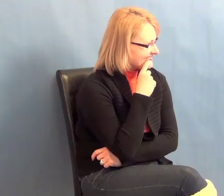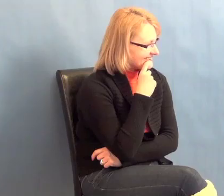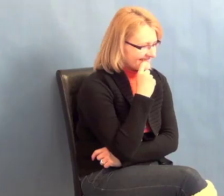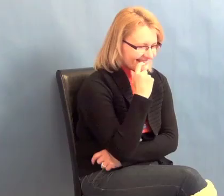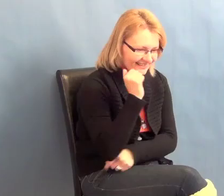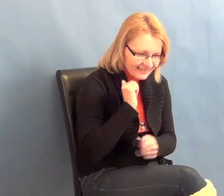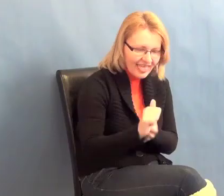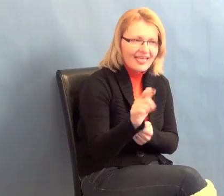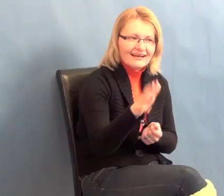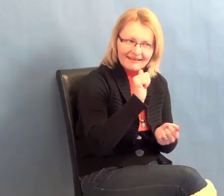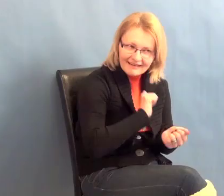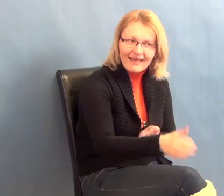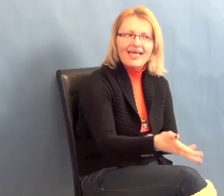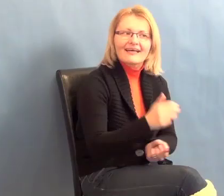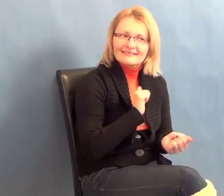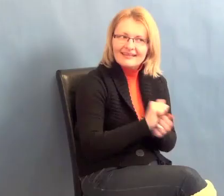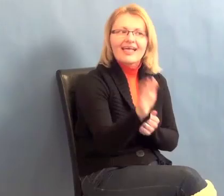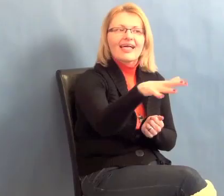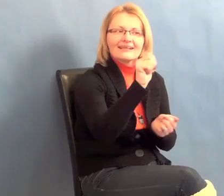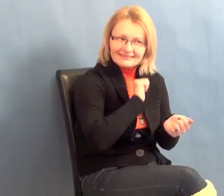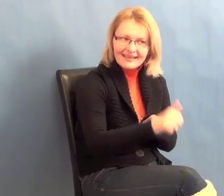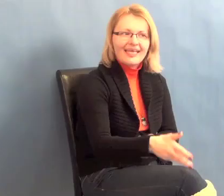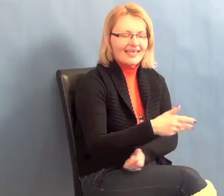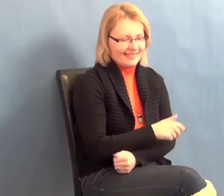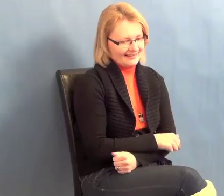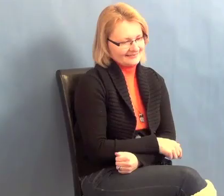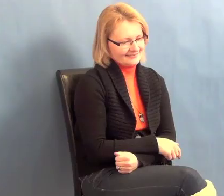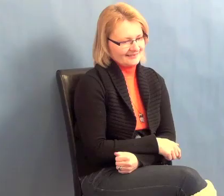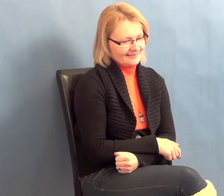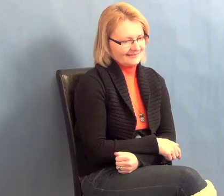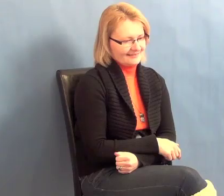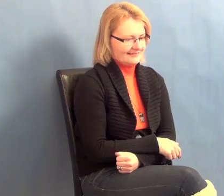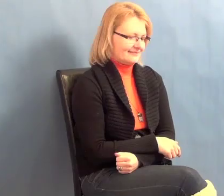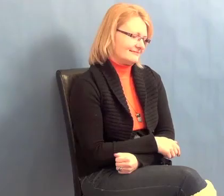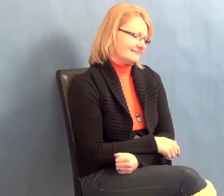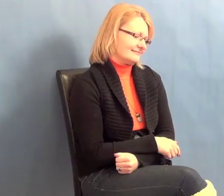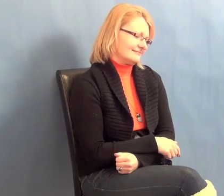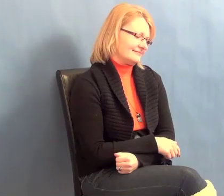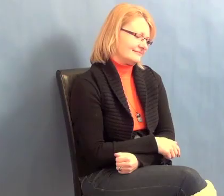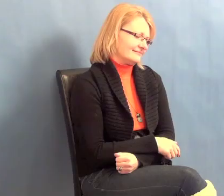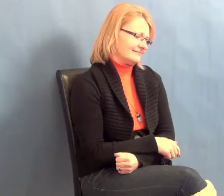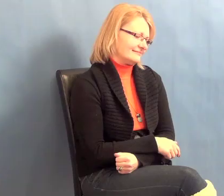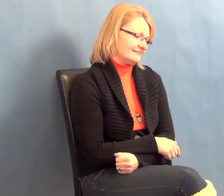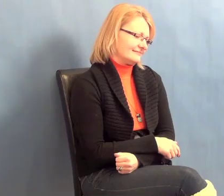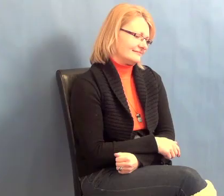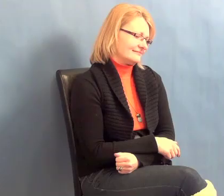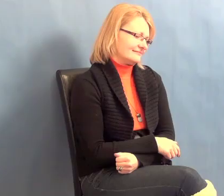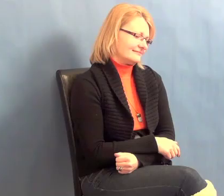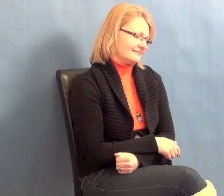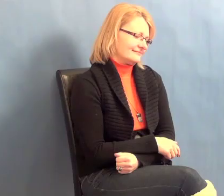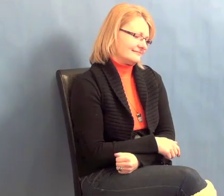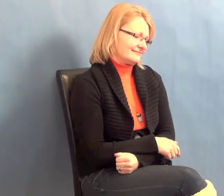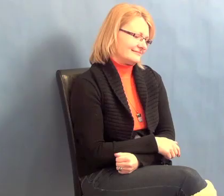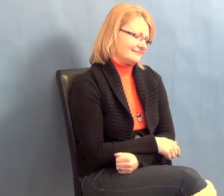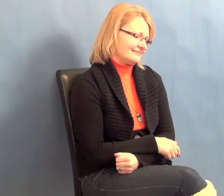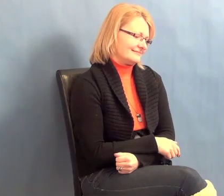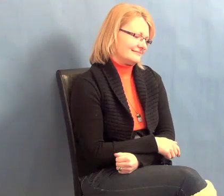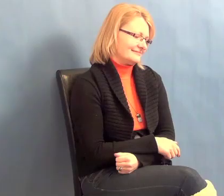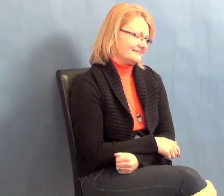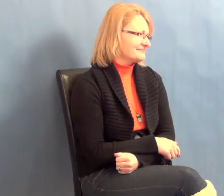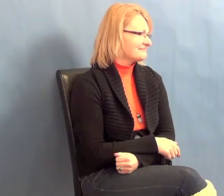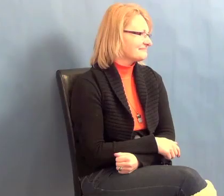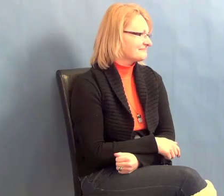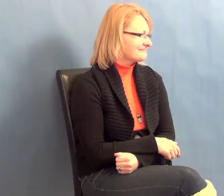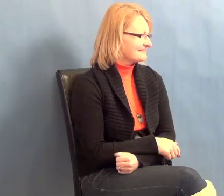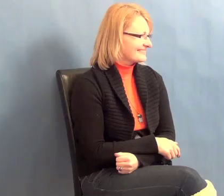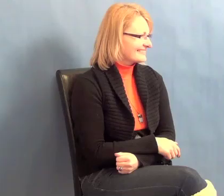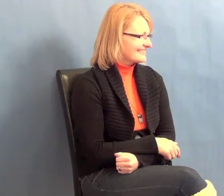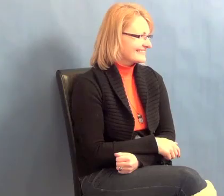Widzisz, tam jest, jest.